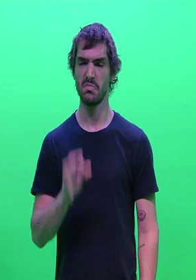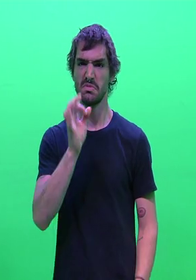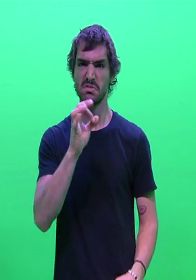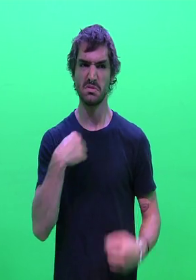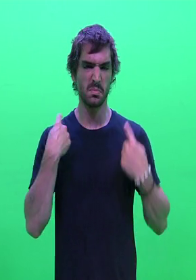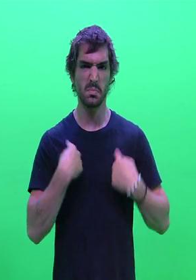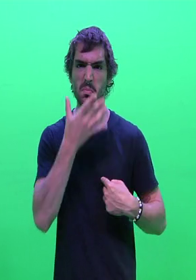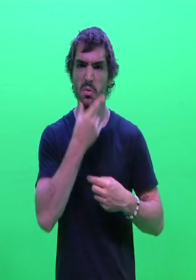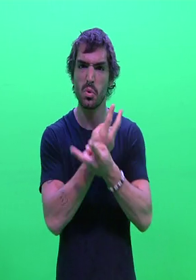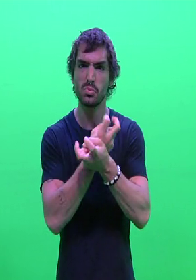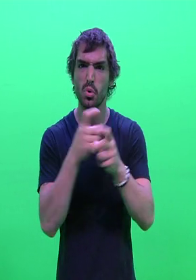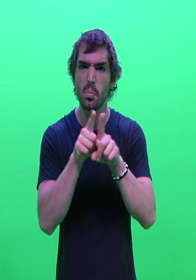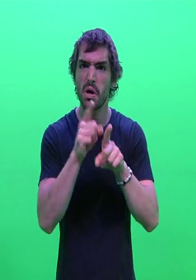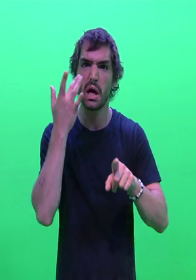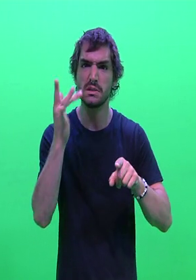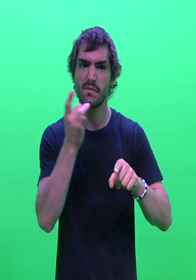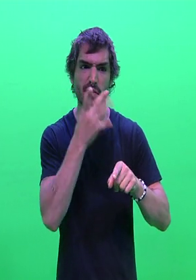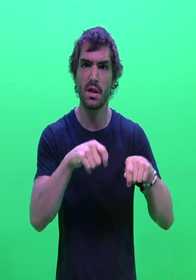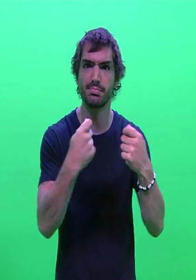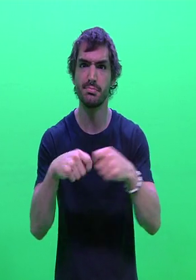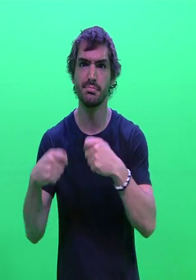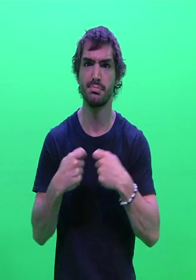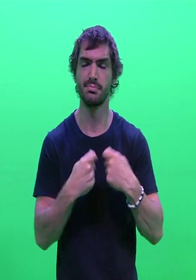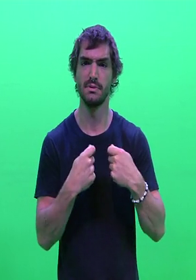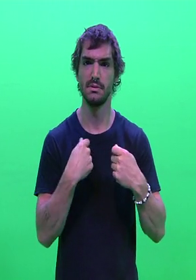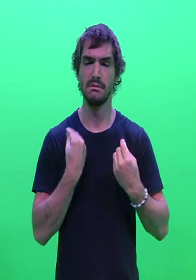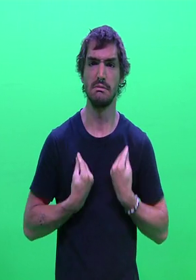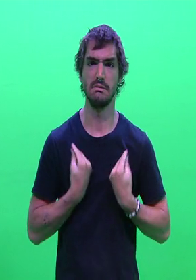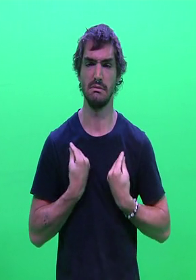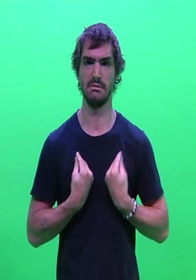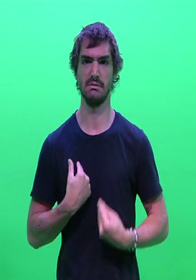Sí, sembla que tingui els ossos de vidre, perquè es trenquen amb molta facilitat, estic angoixat.